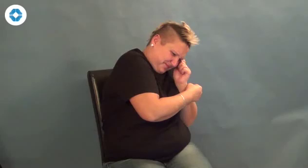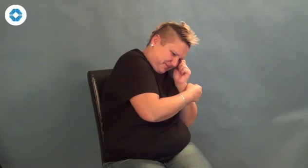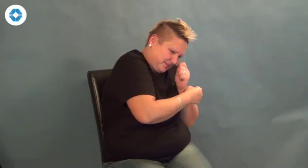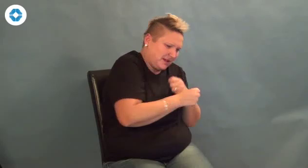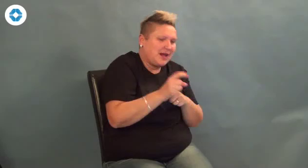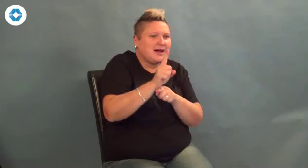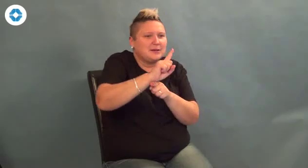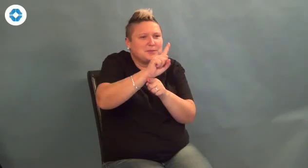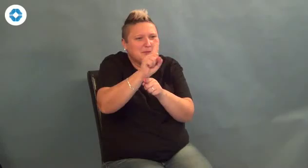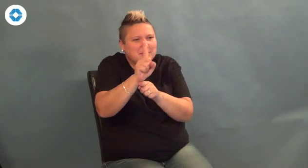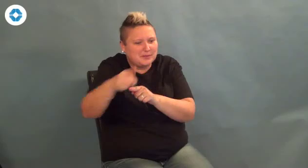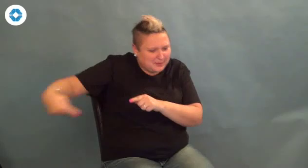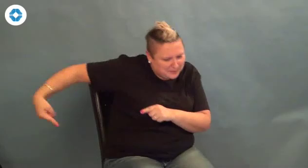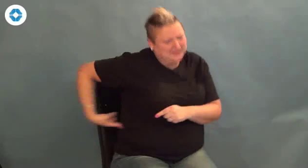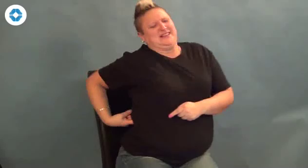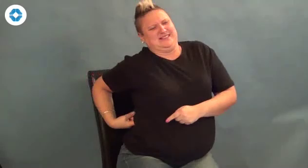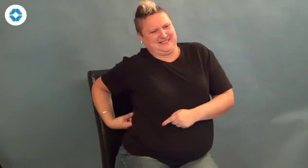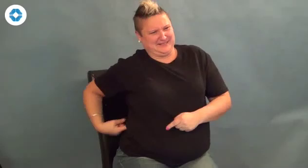Wskazówka budzika trafiła w plecy.